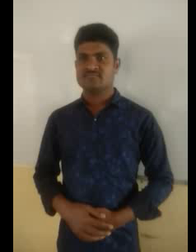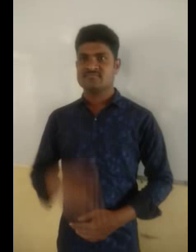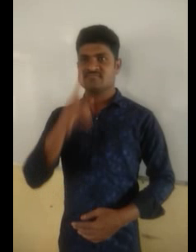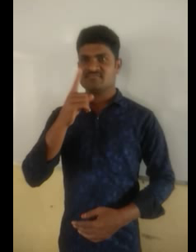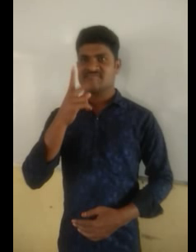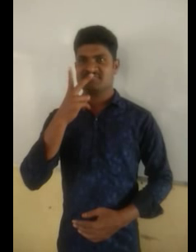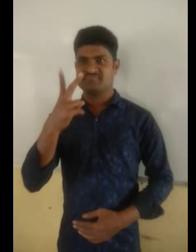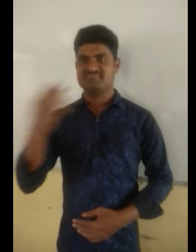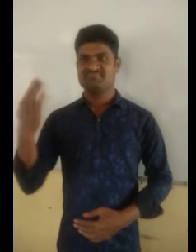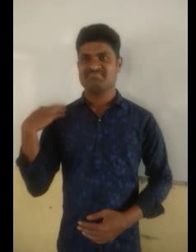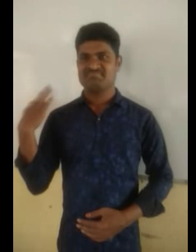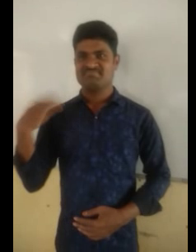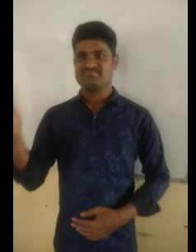nice to meet you